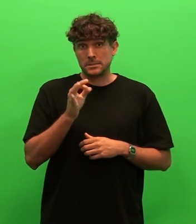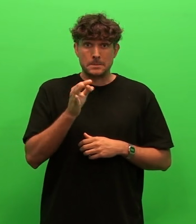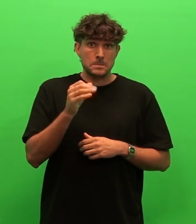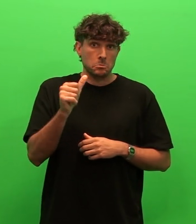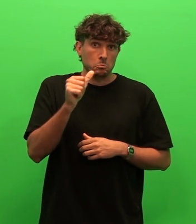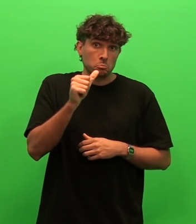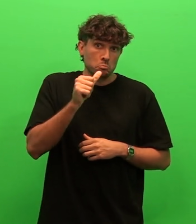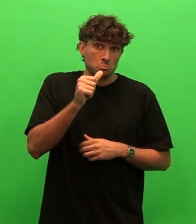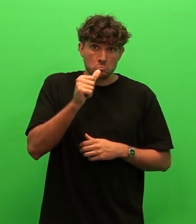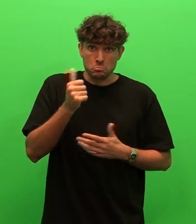Sí, sí, bec.